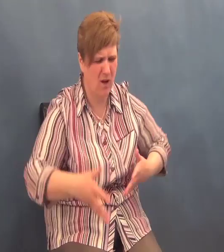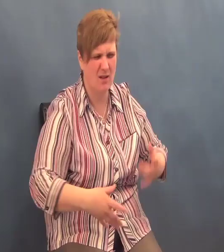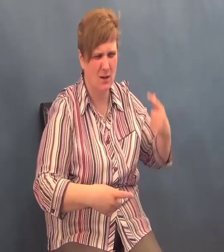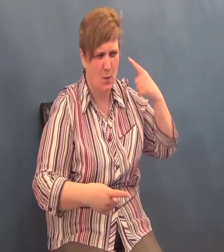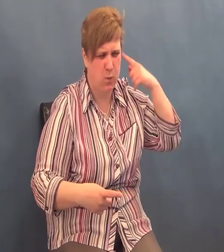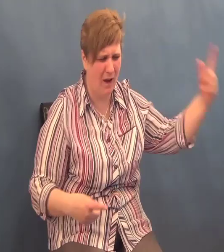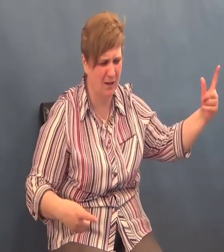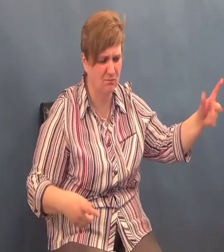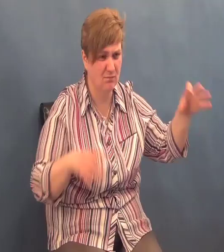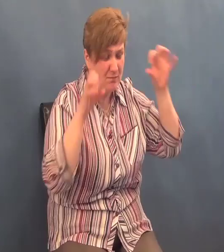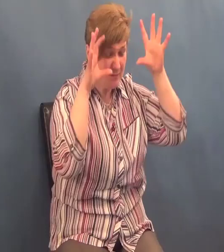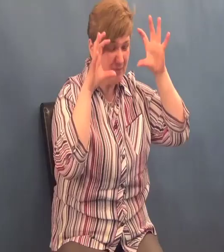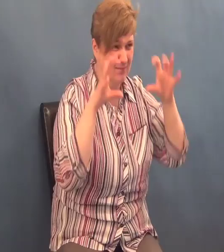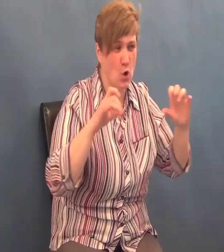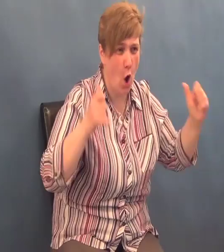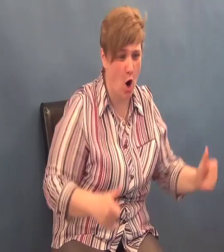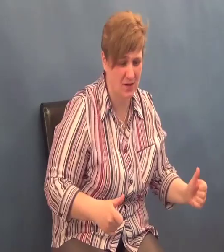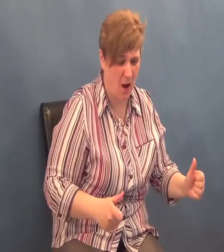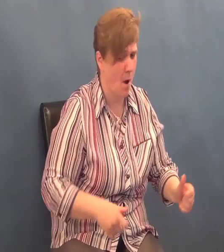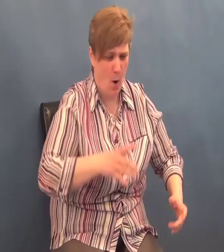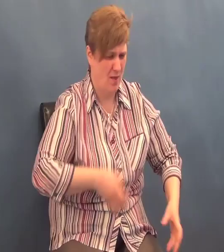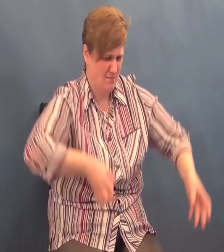Idzie i słyszy, że coś się stało, oczy mu wychodzą na wierzch.